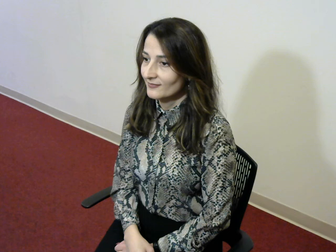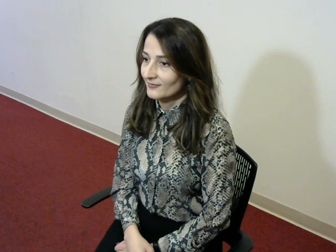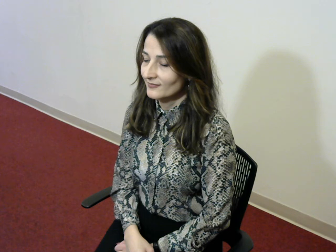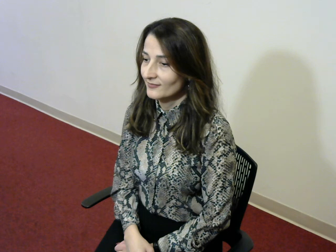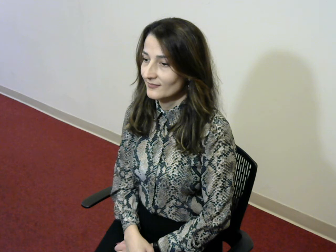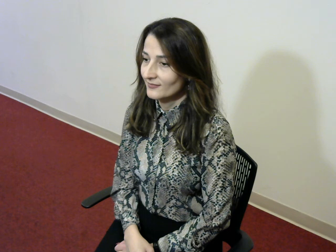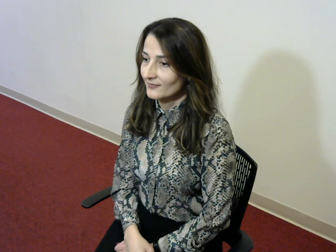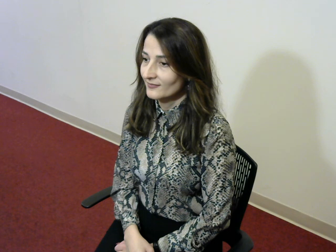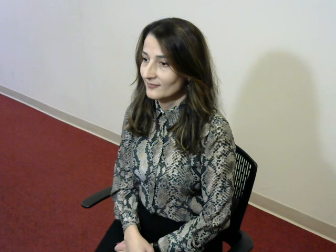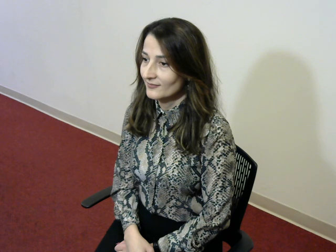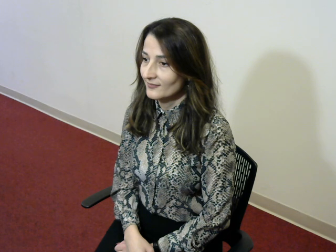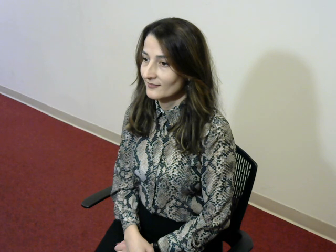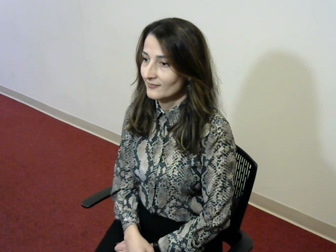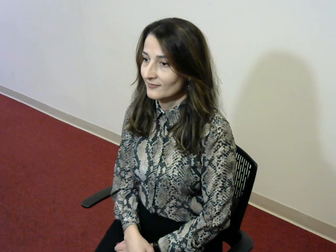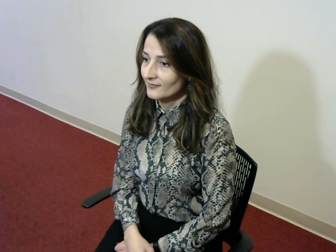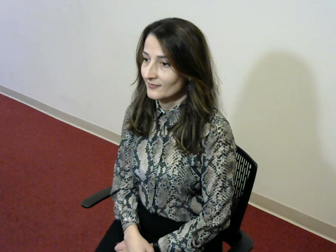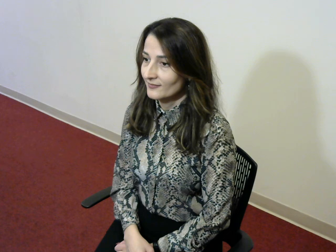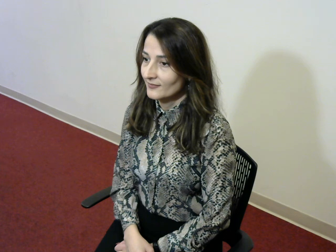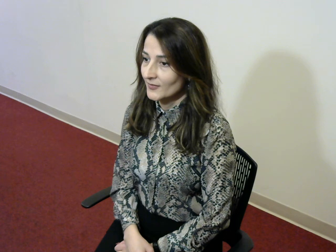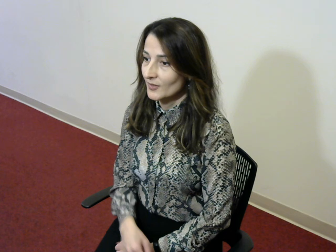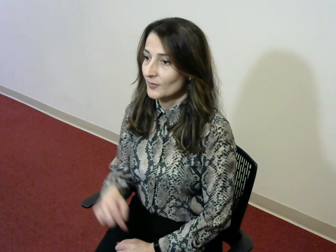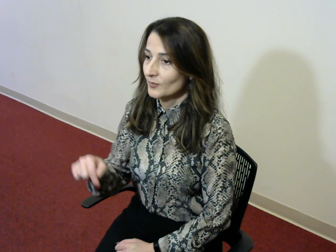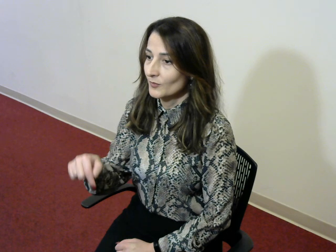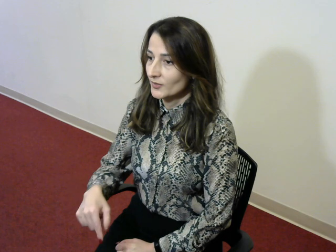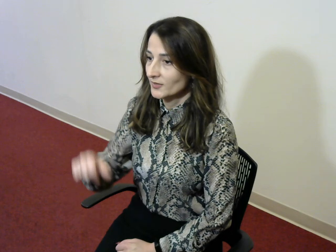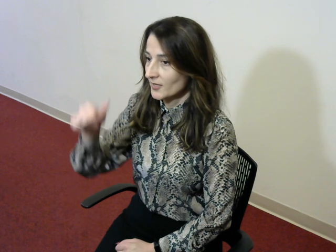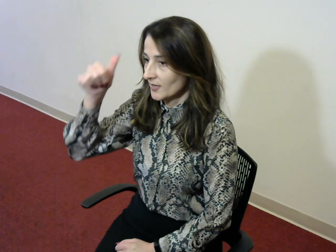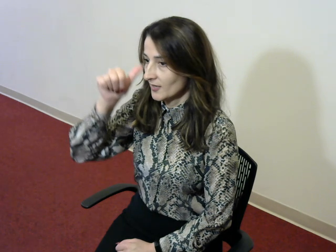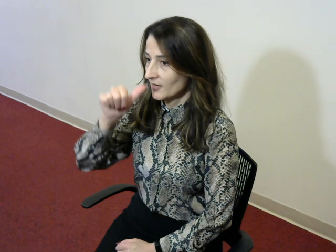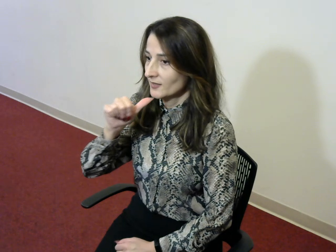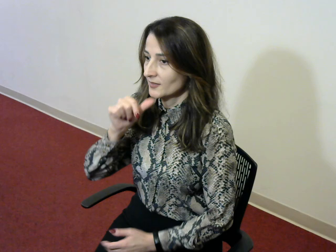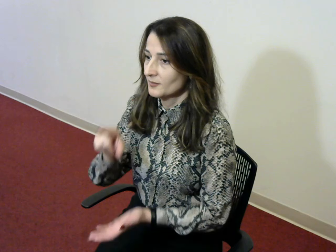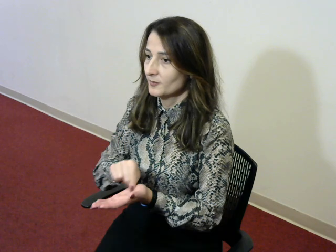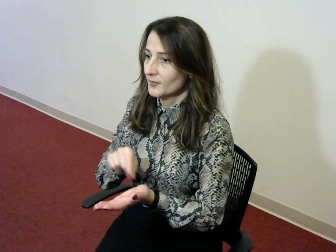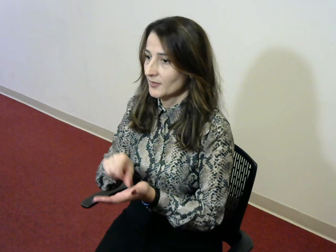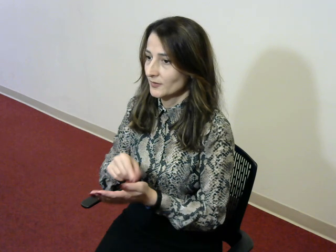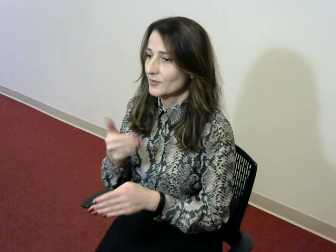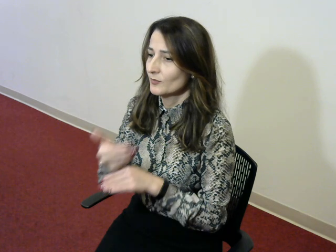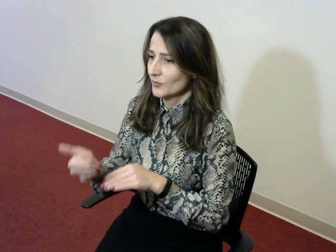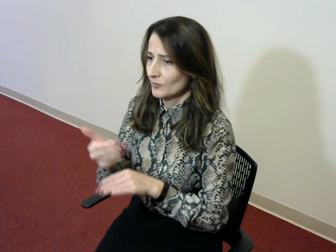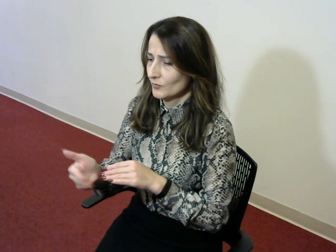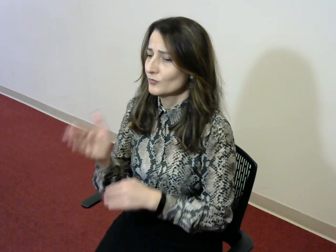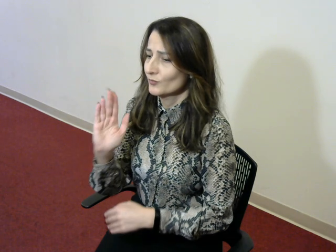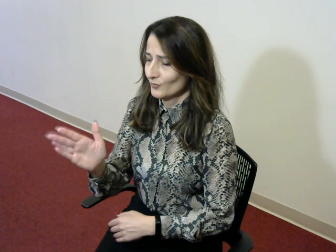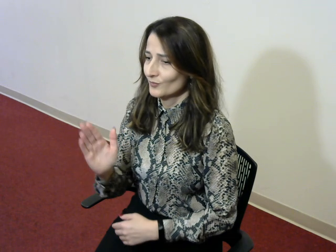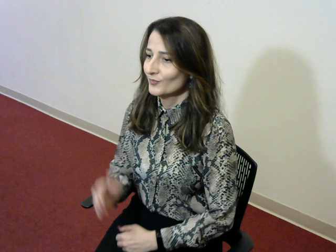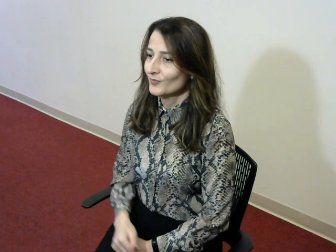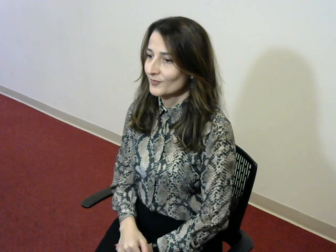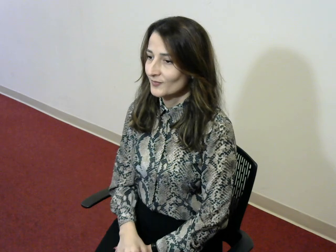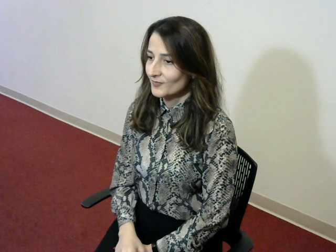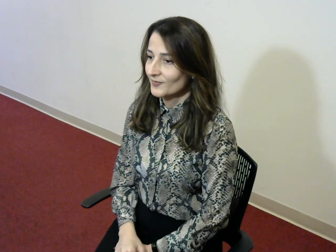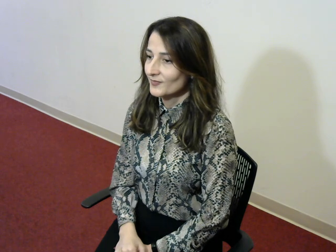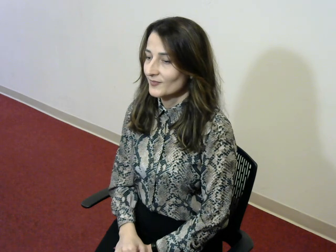Bu ay pensiyalar gecikəcək